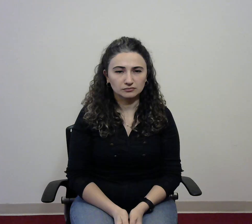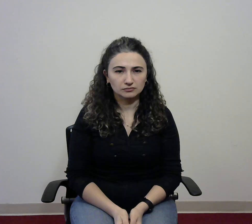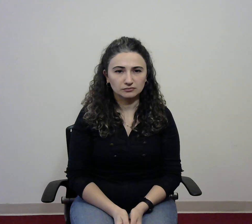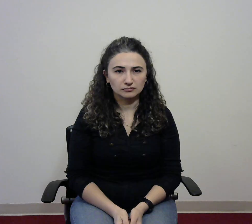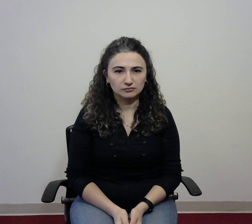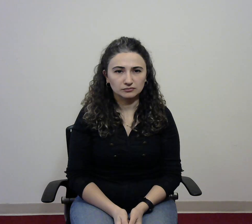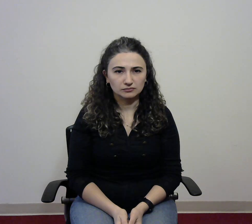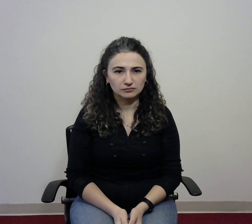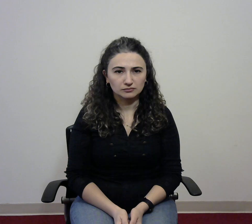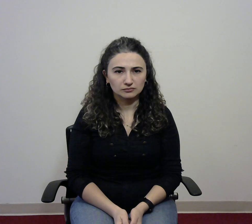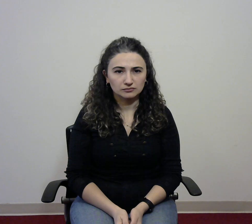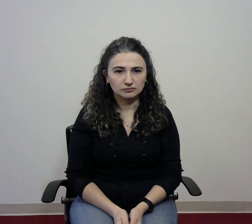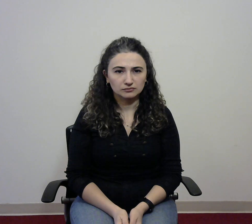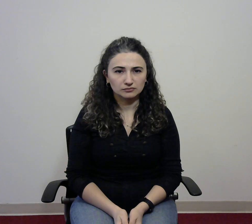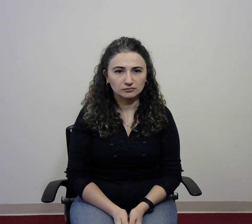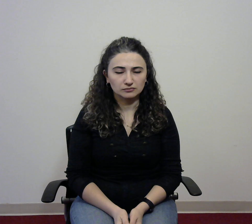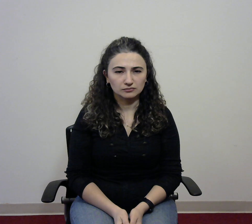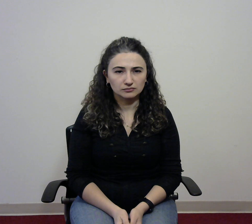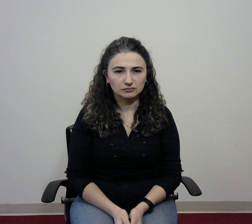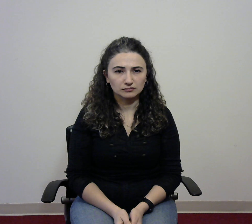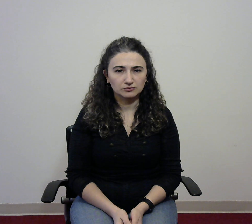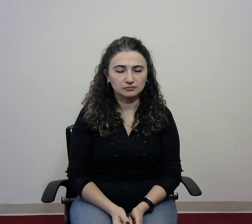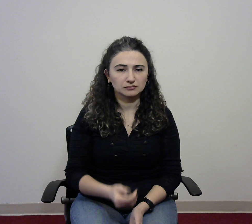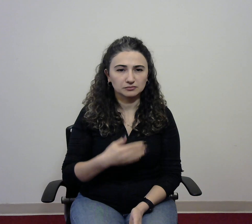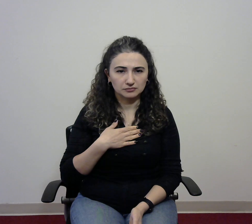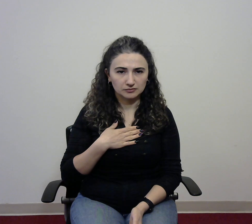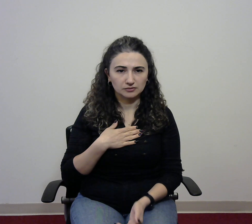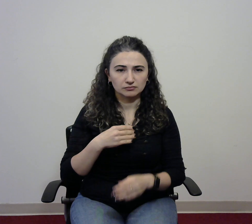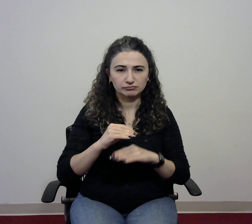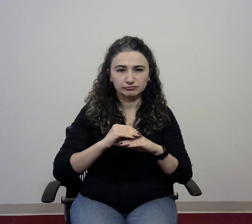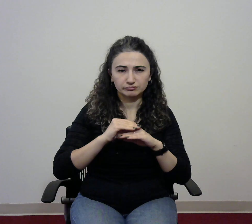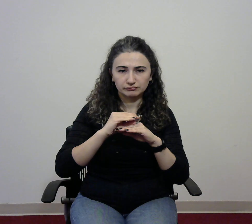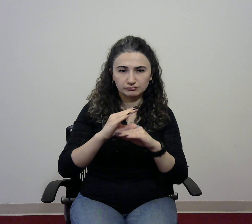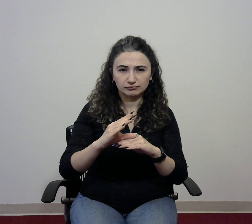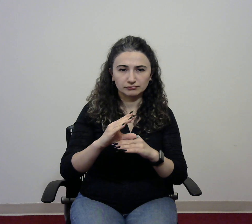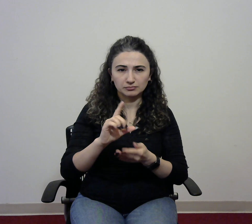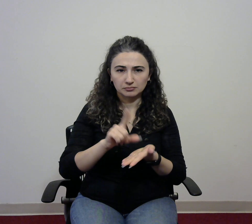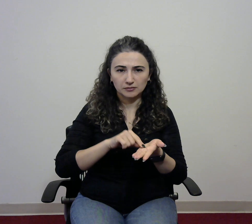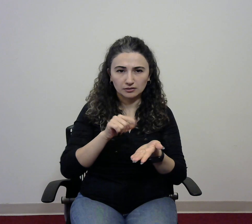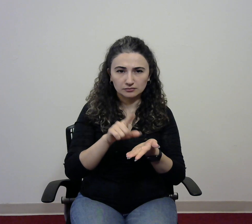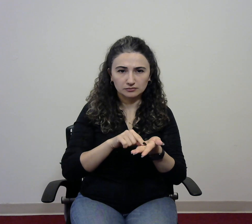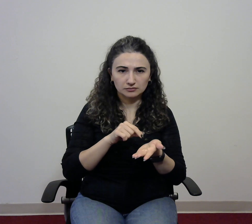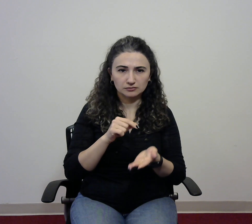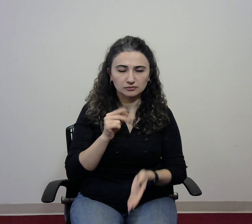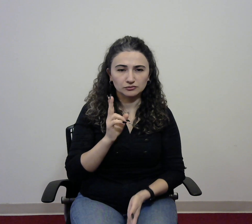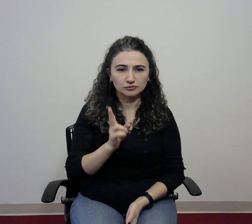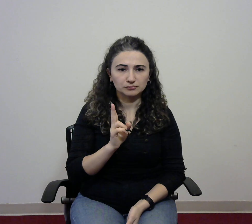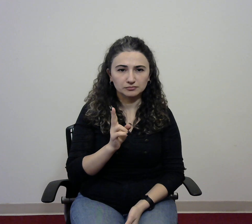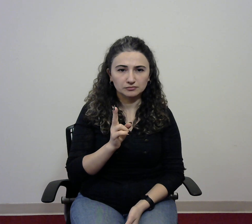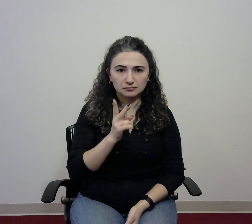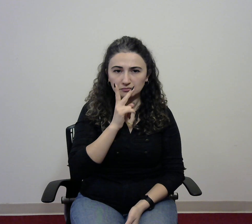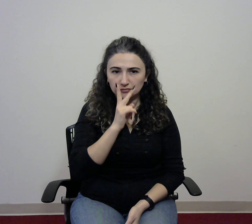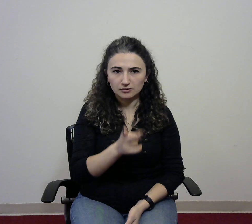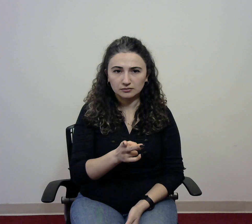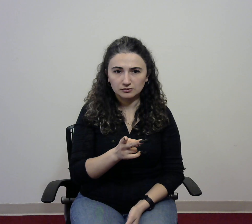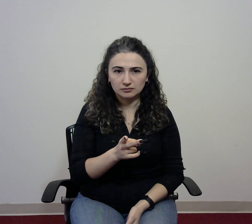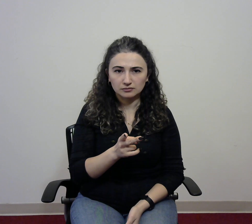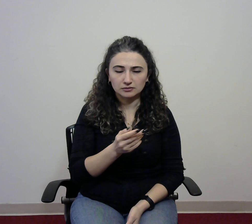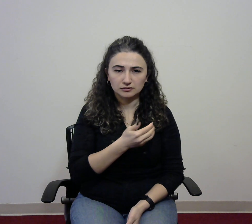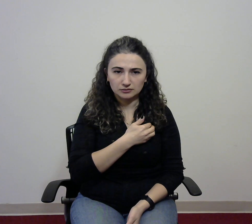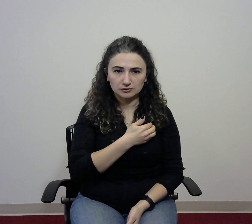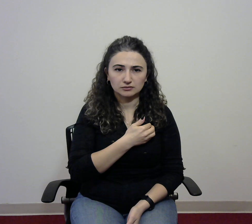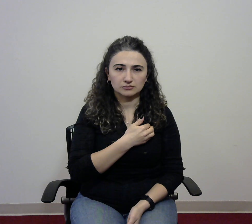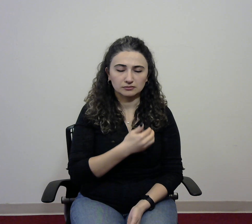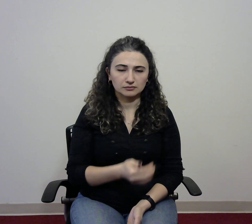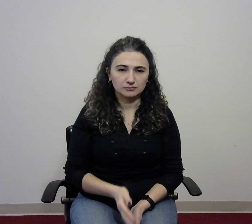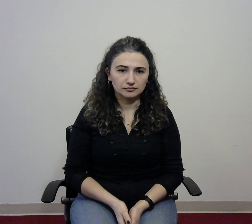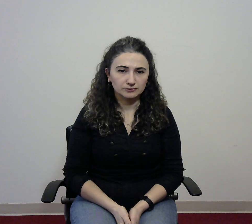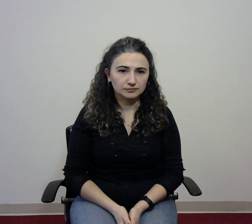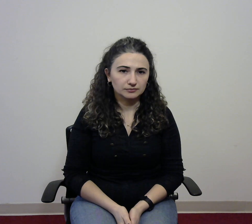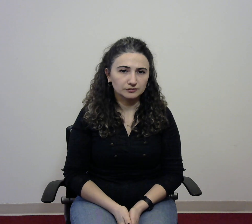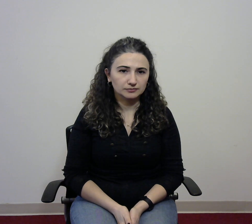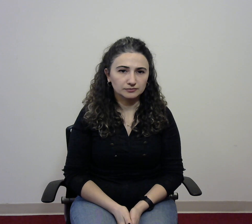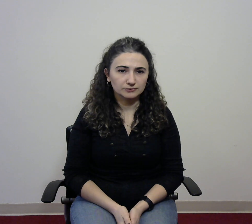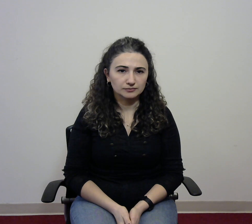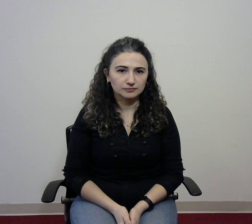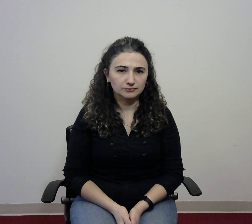Mən yığılmış pensiya kapitalıma baxmaq istəyirəm